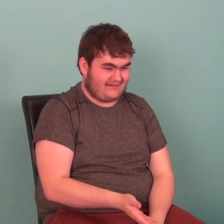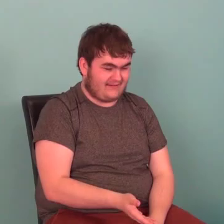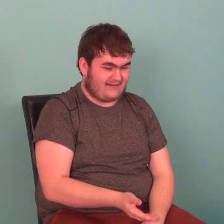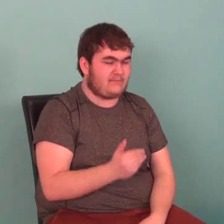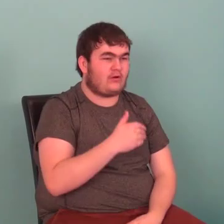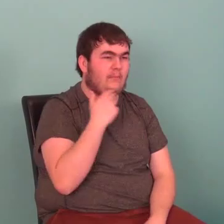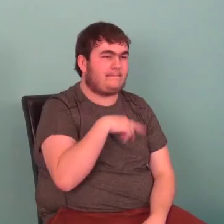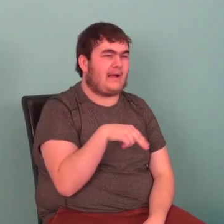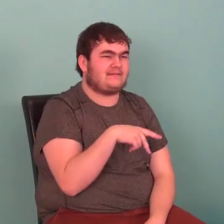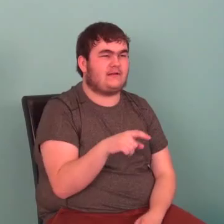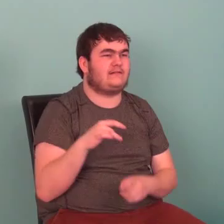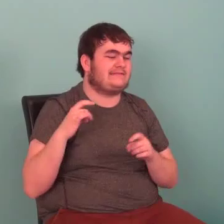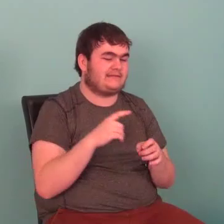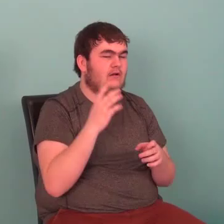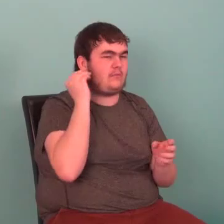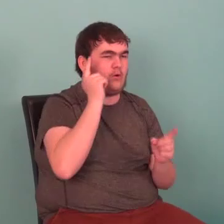Może nie ma przejścia dla pieszych, więc jest ostrzeżenie.